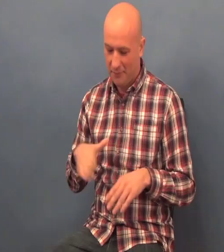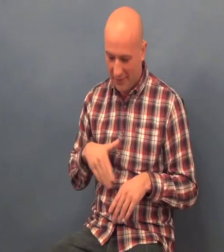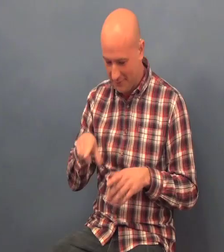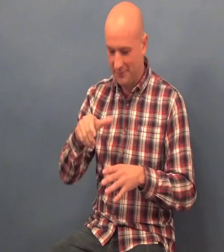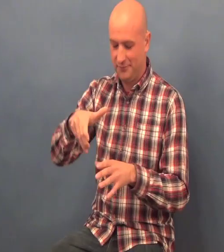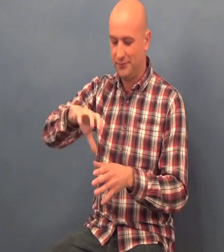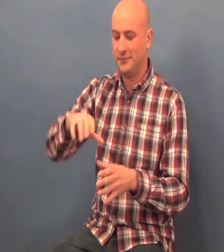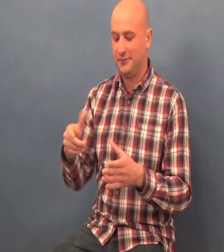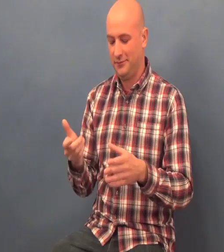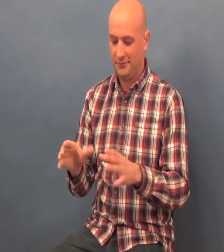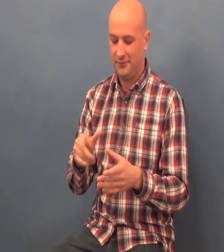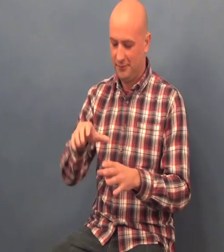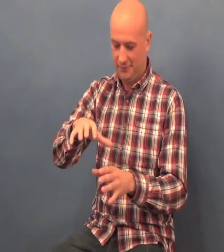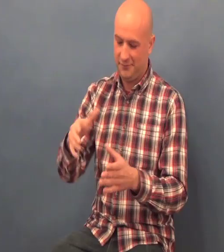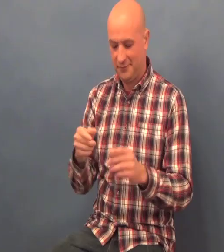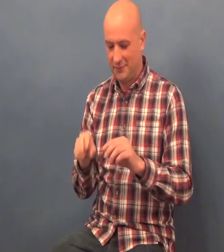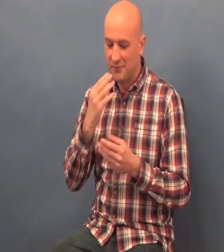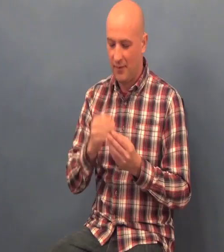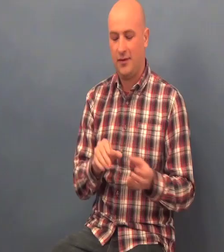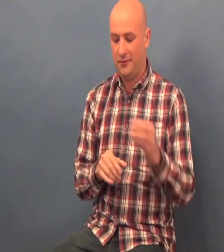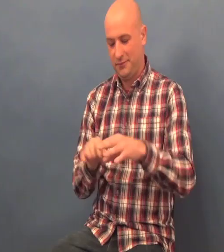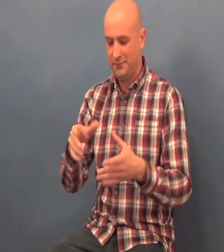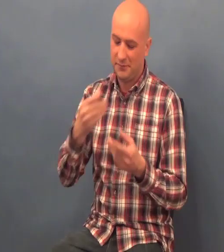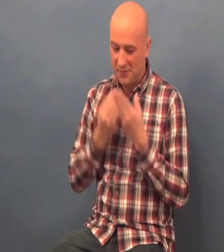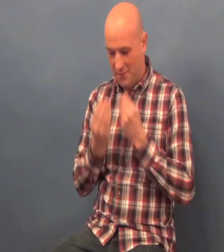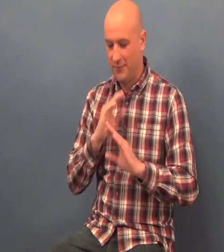Chłopiec otwiera słoik i bawi się z żabą.